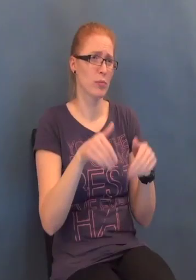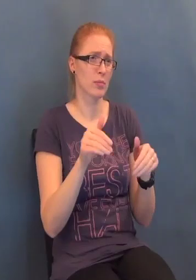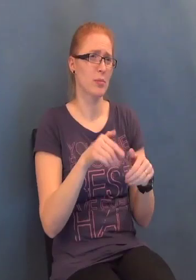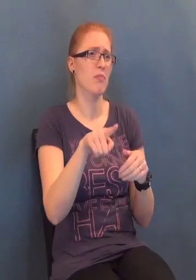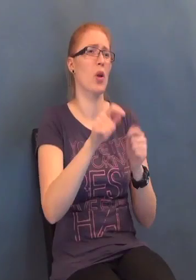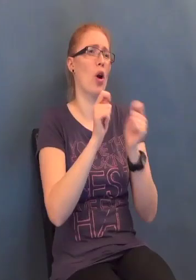Może być, może być, może być.